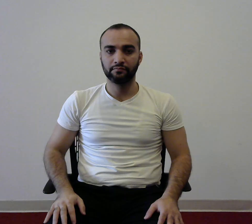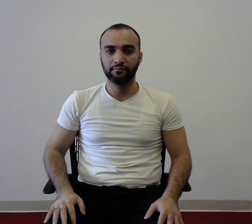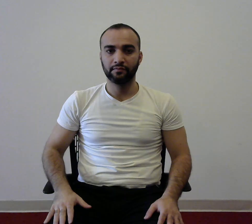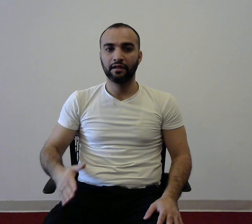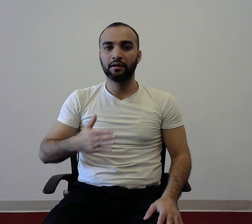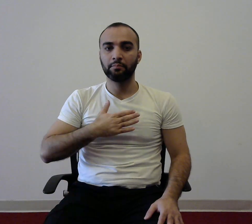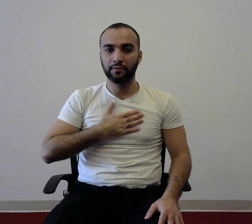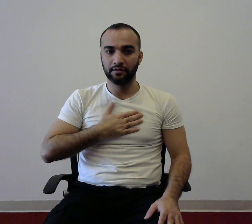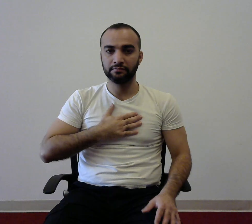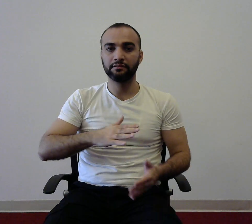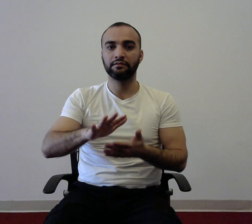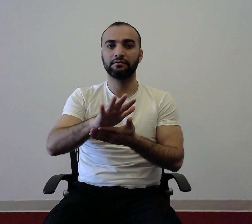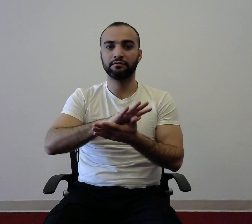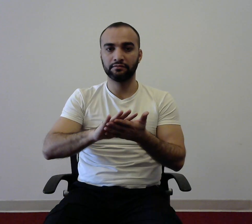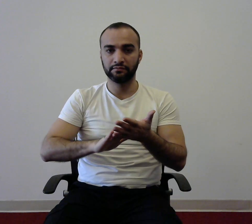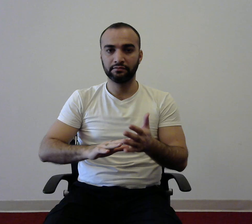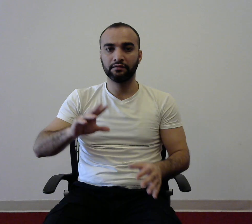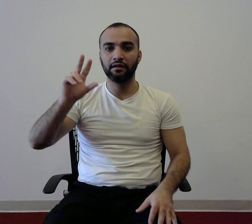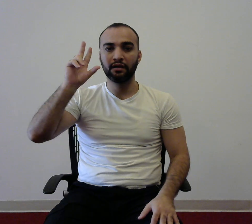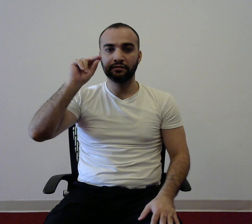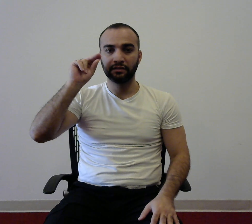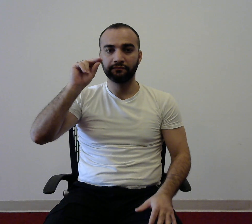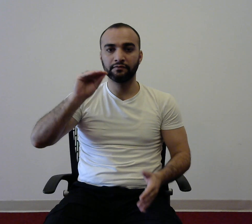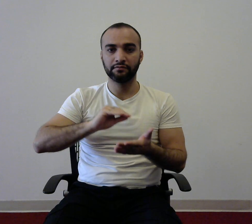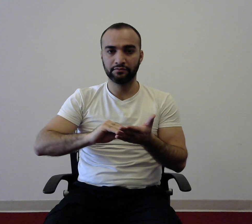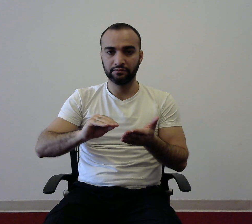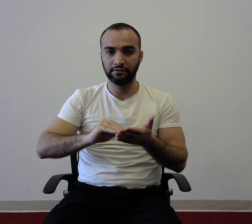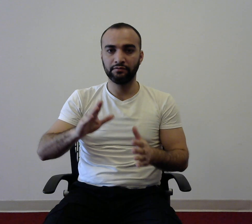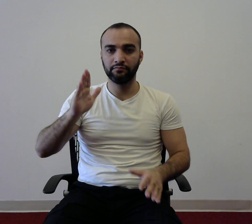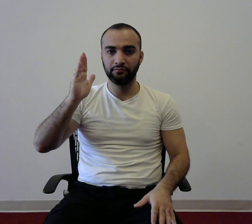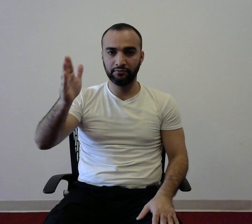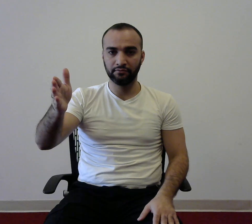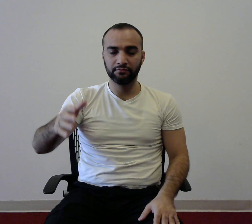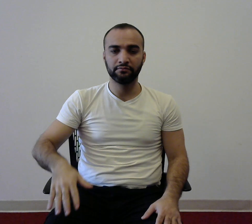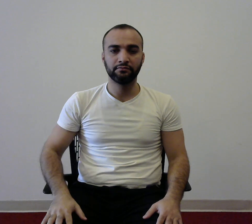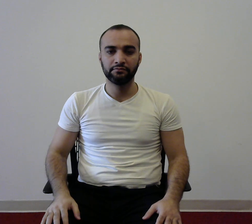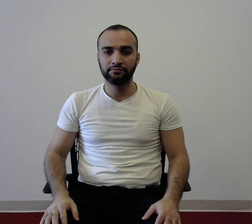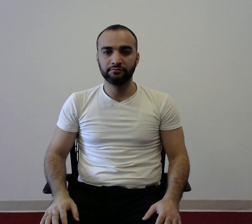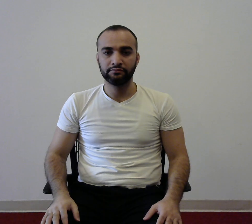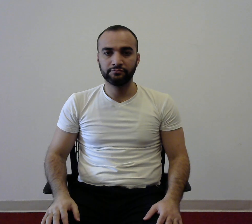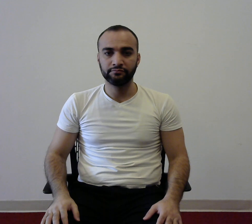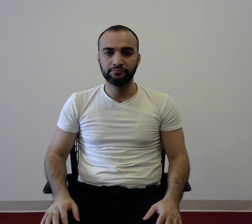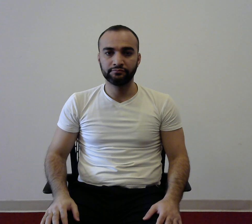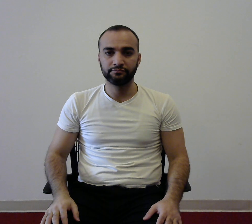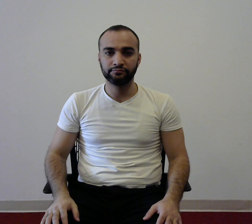Mən ərizəni nə vaxt yazmalıyam?